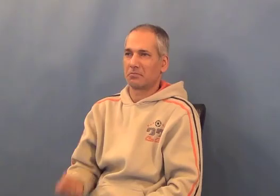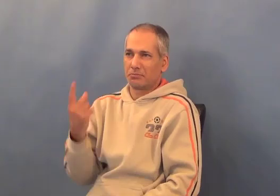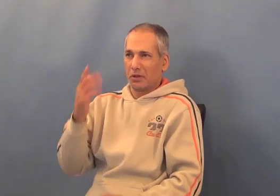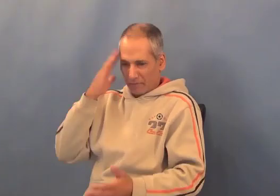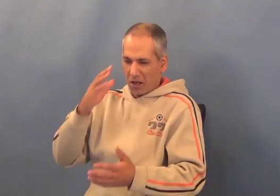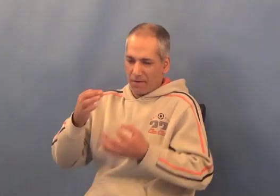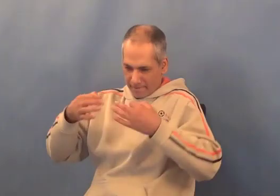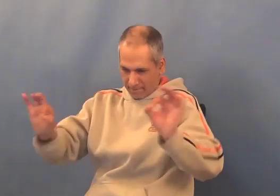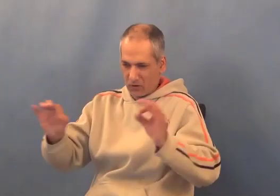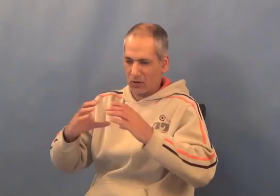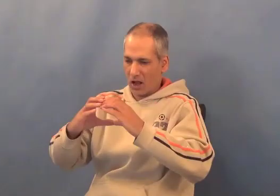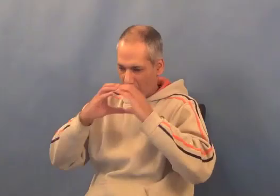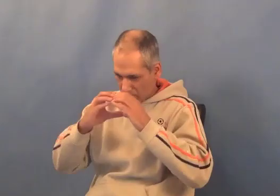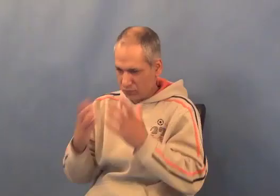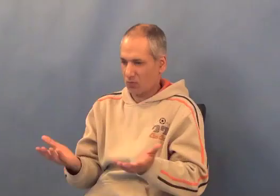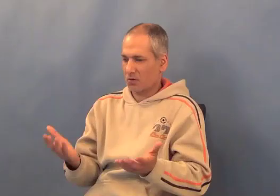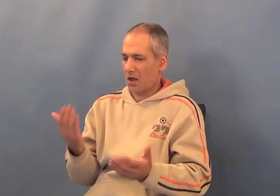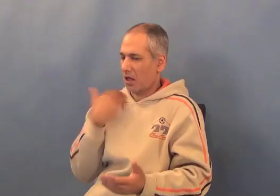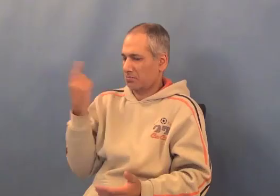Wiem, że wolno jeść hamburgera, ale nie wolno pić alkoholu.